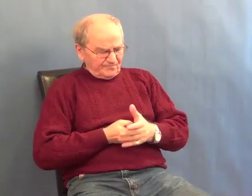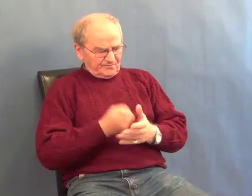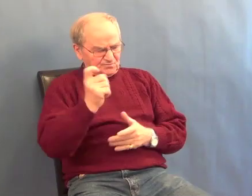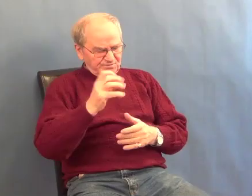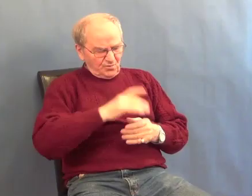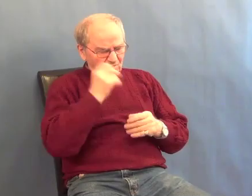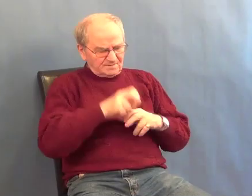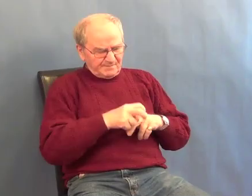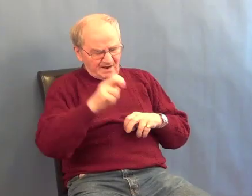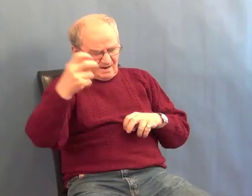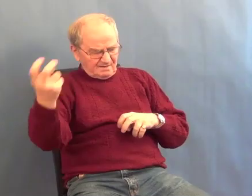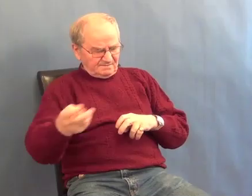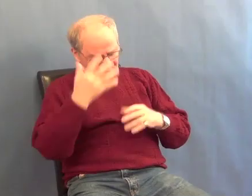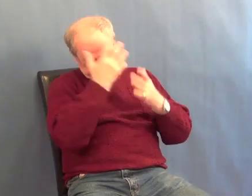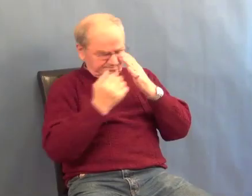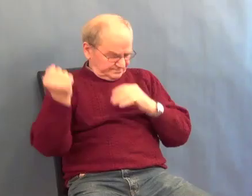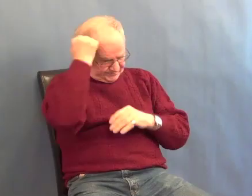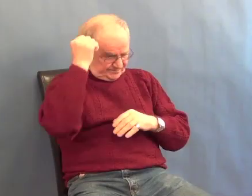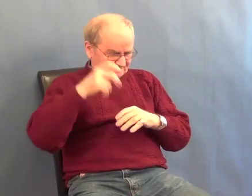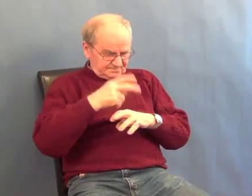Akurat kot upadł na głowę i zakręciło mu się w głowie.